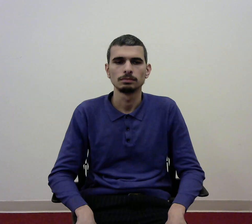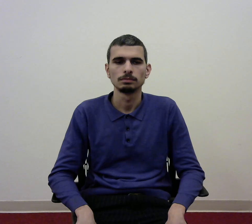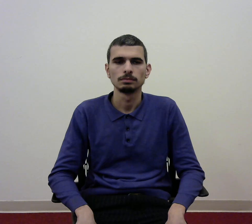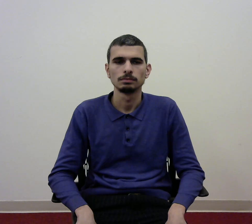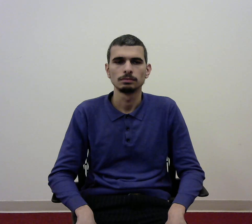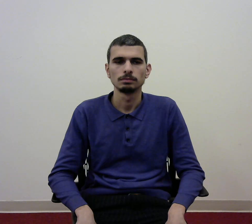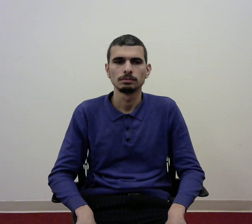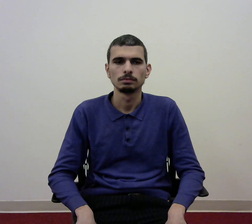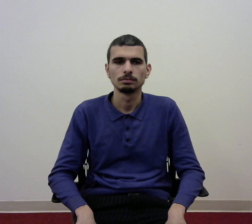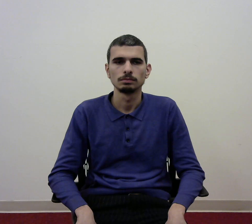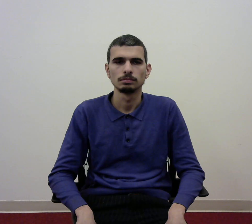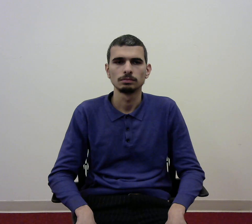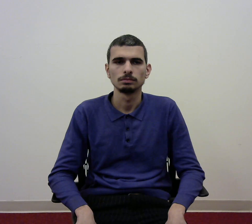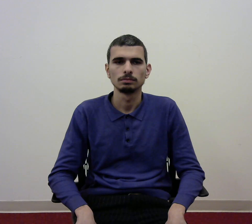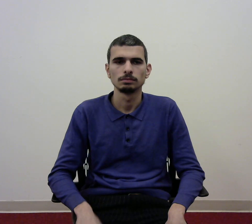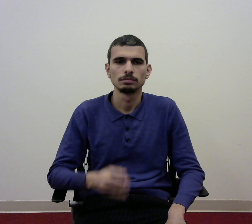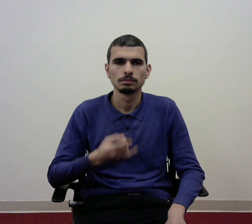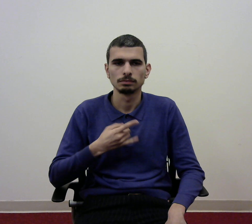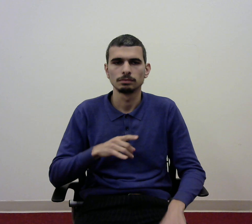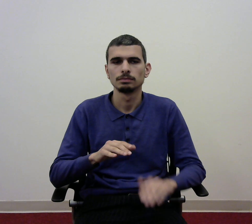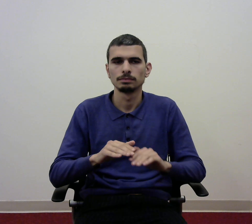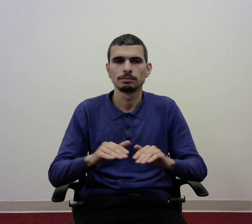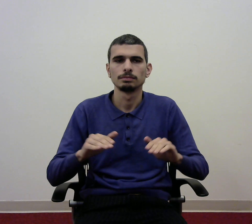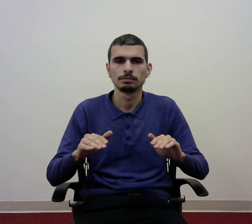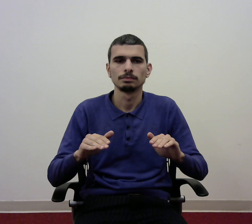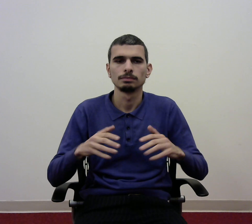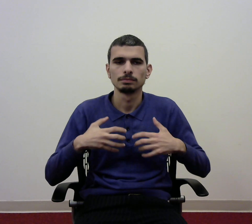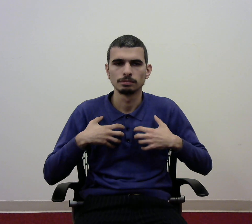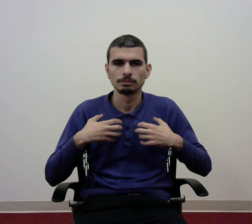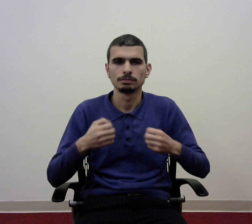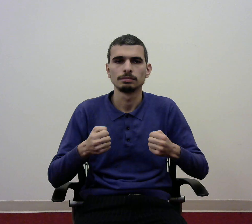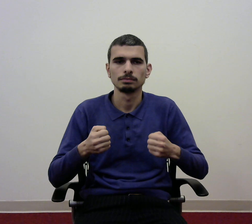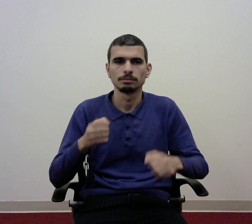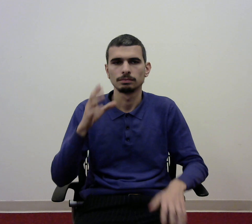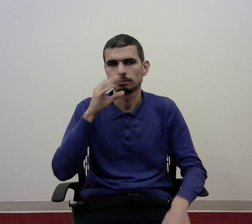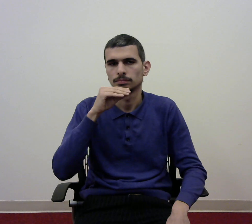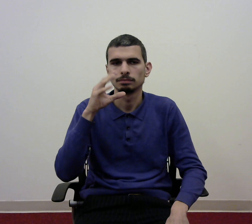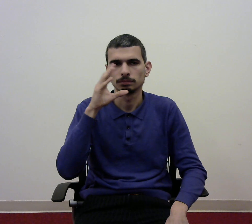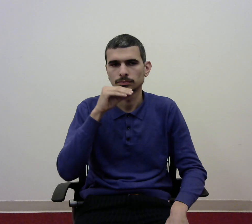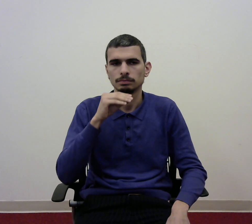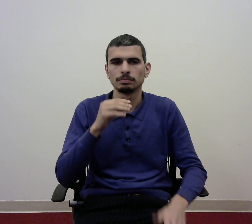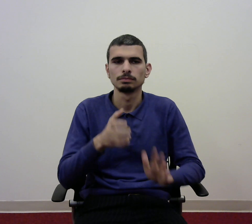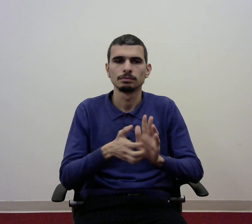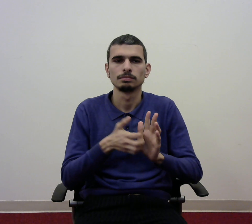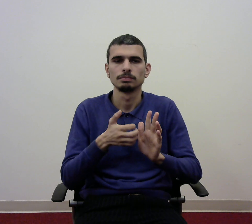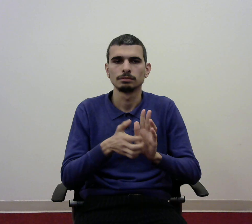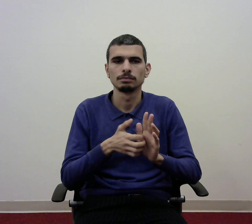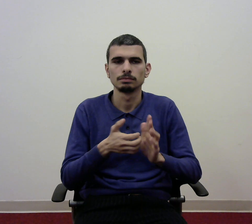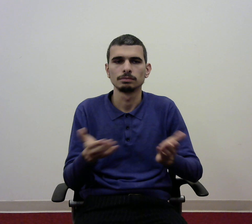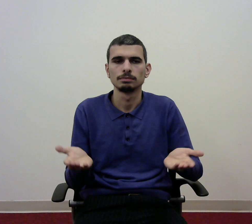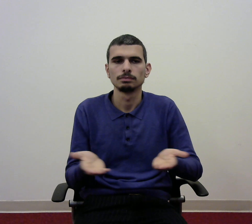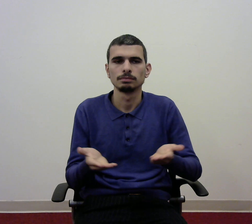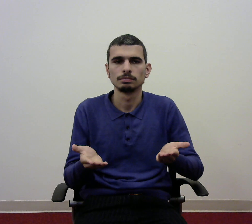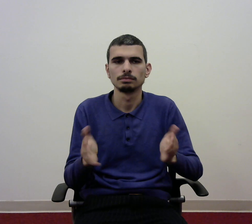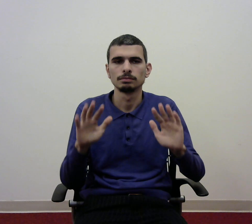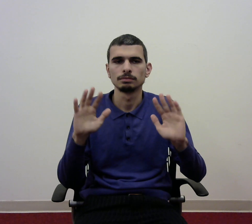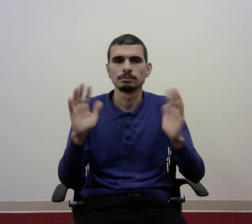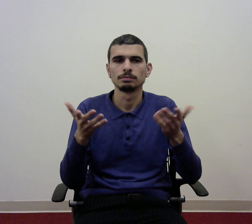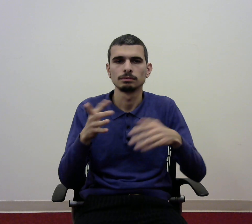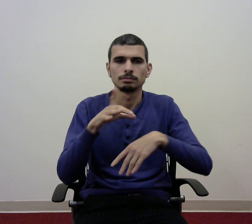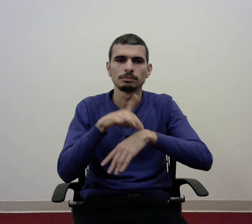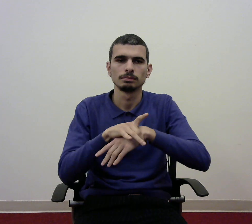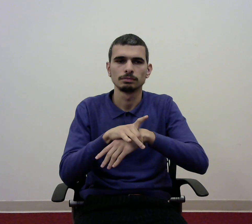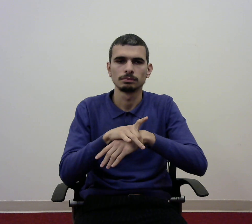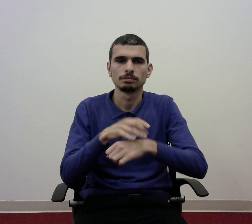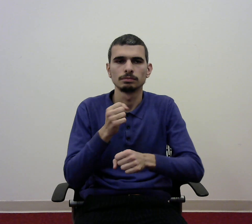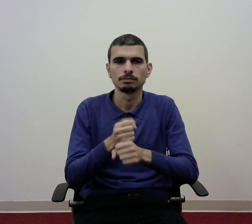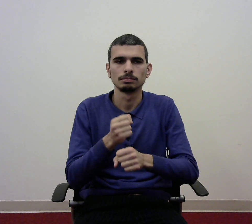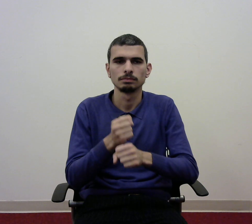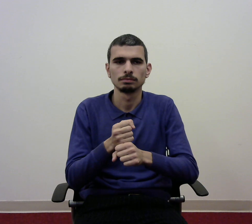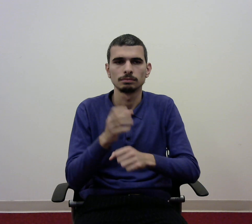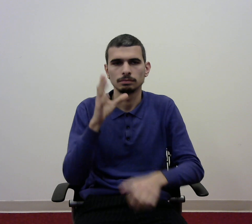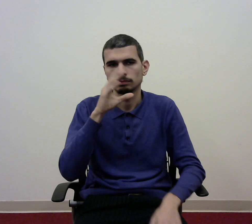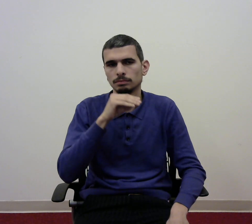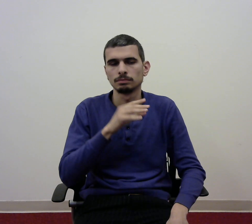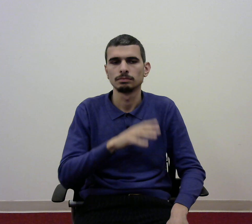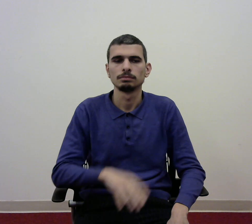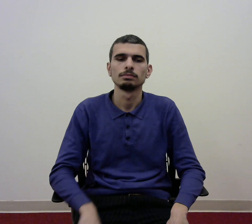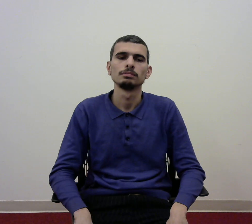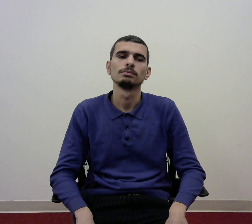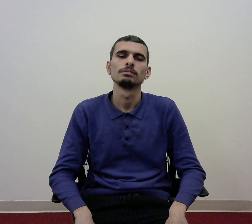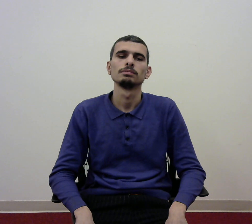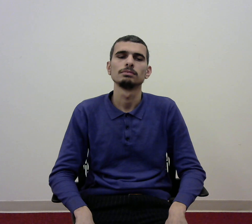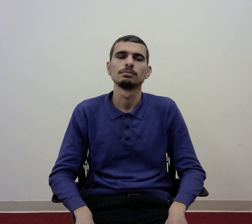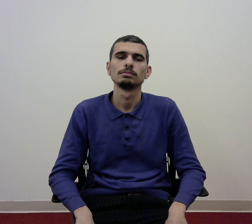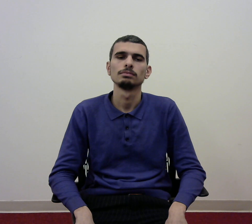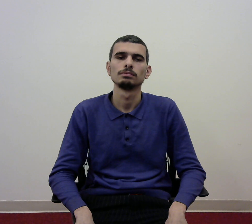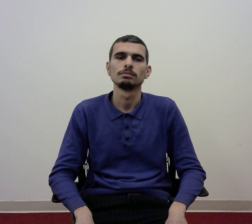Uşaqların sağlamlıq imkanlarının məhdudluğu hansı hallarda müəyyən edilir?